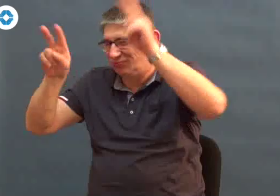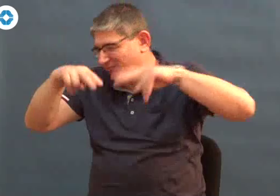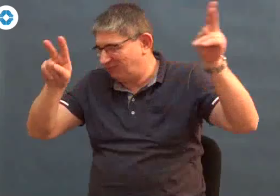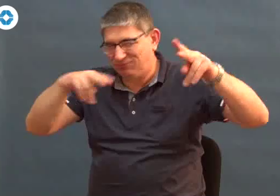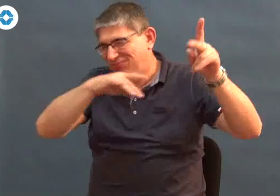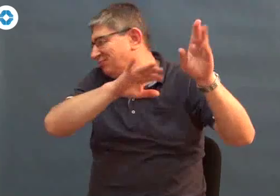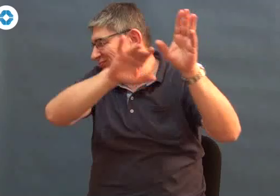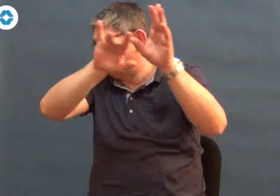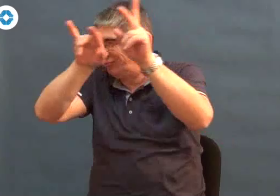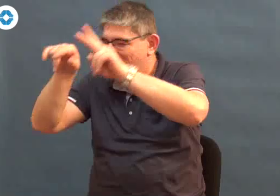Idą wszyscy.